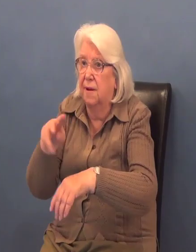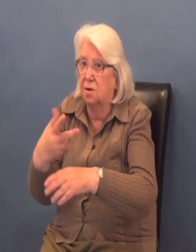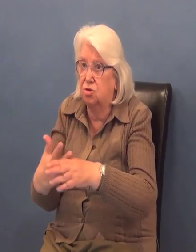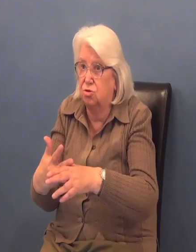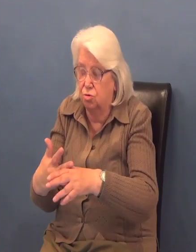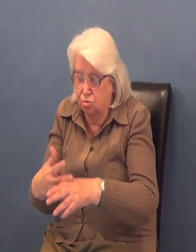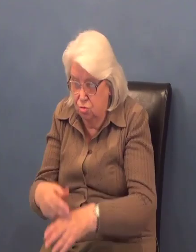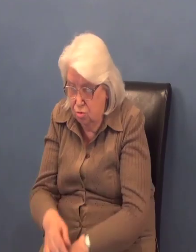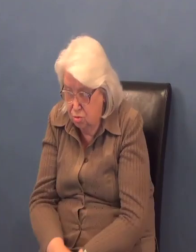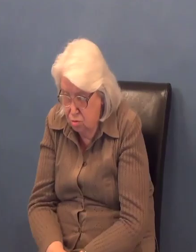Czwarta trzydzieści.